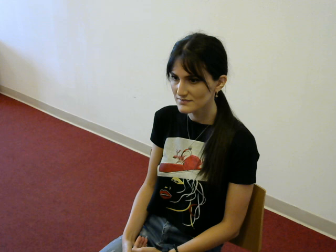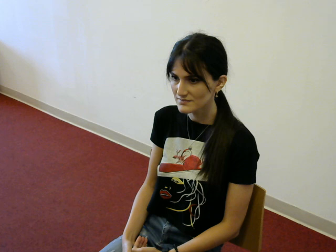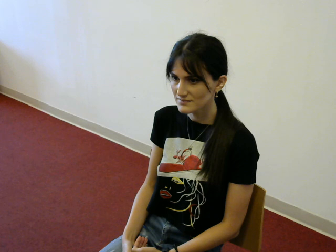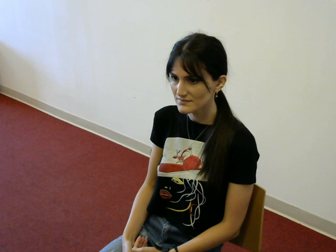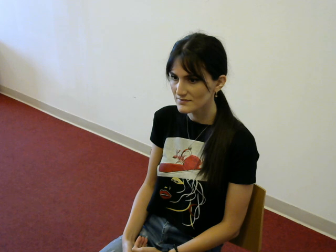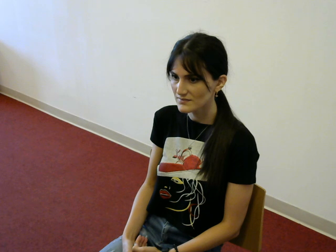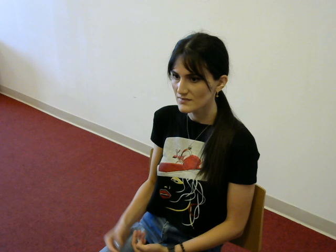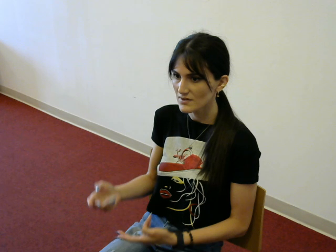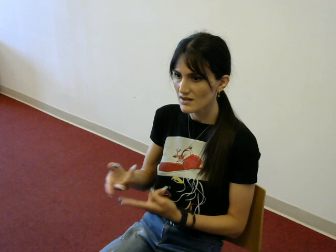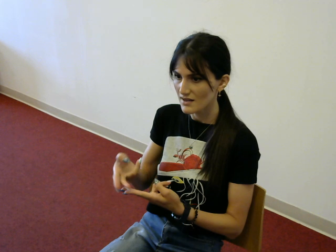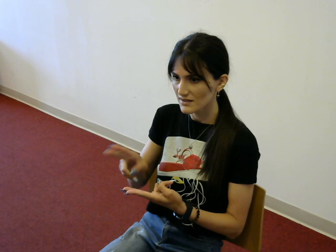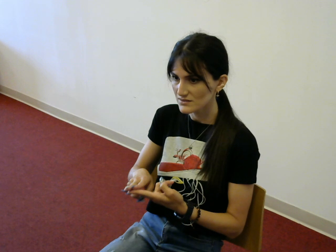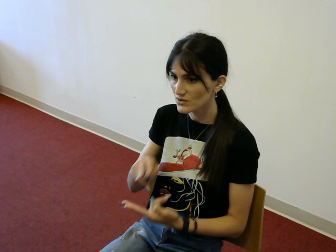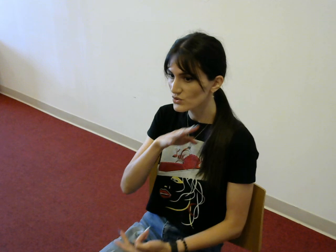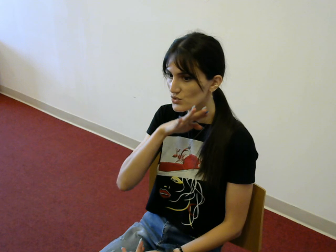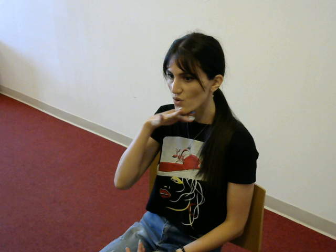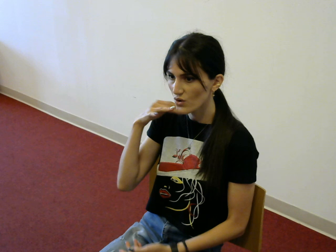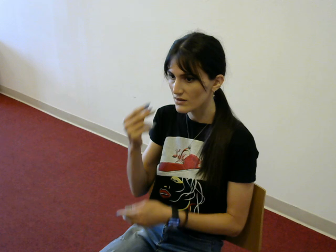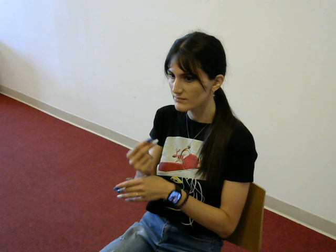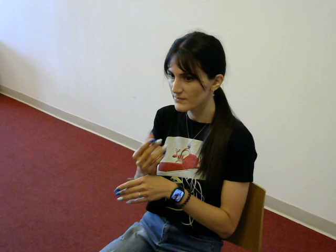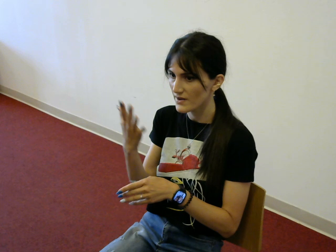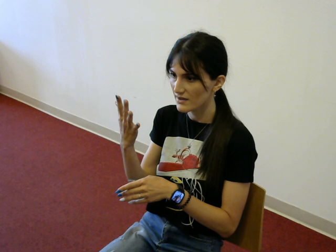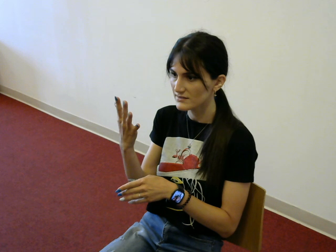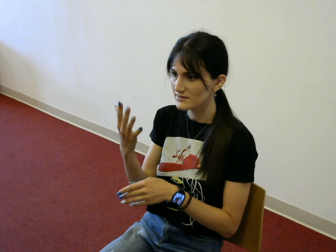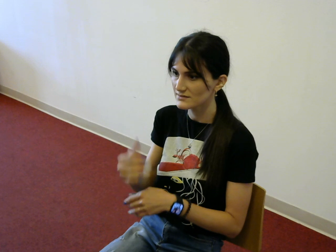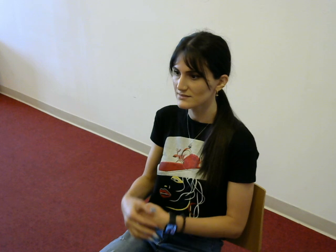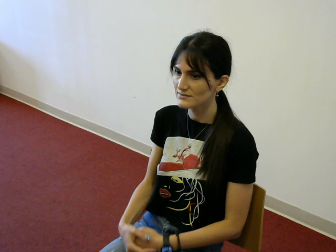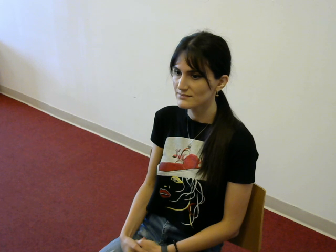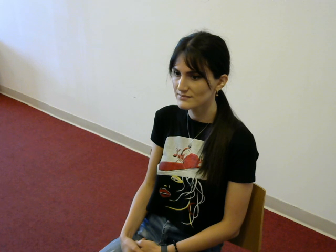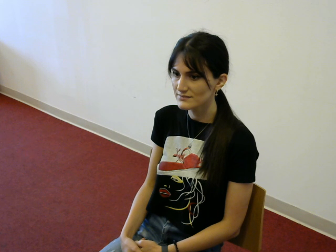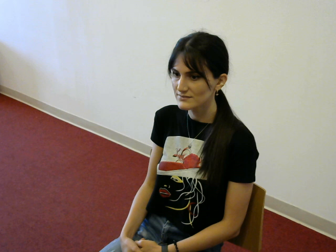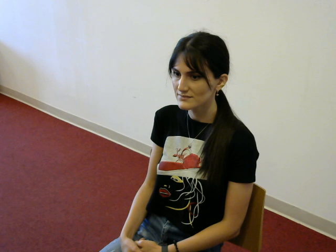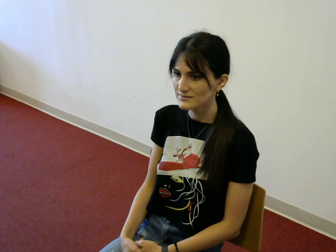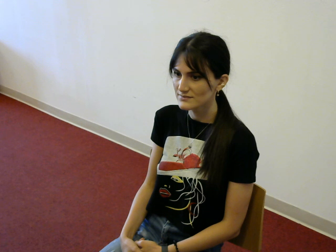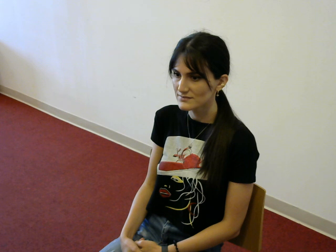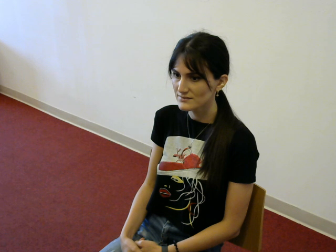Bu çox bahadır